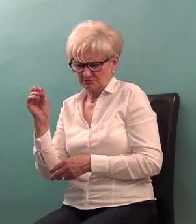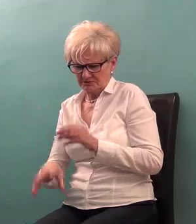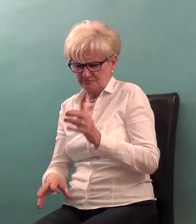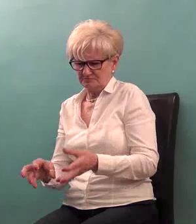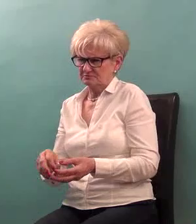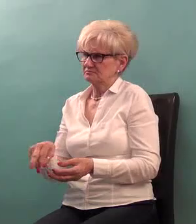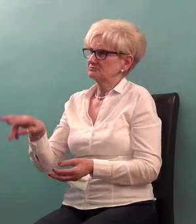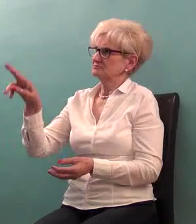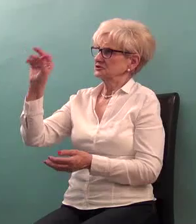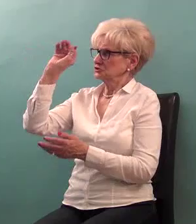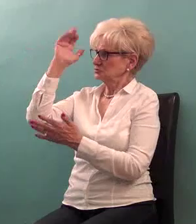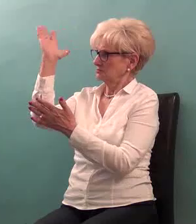Widzi pękniętą szybę w oknie.